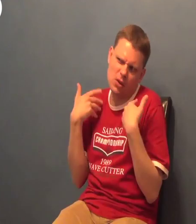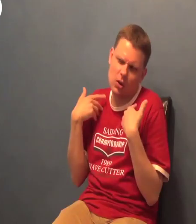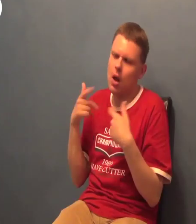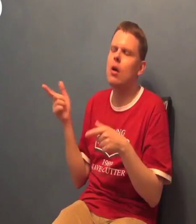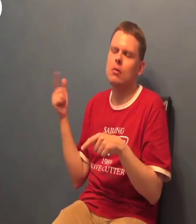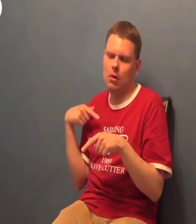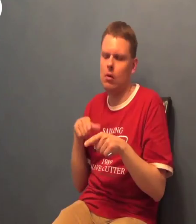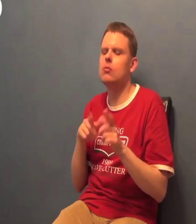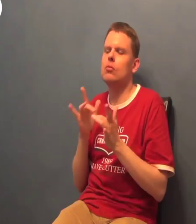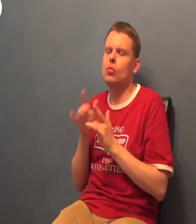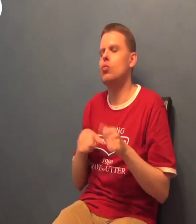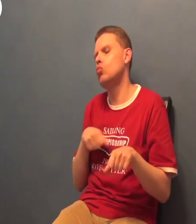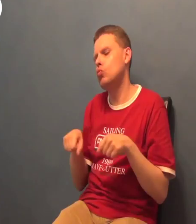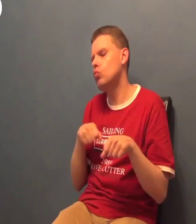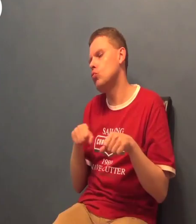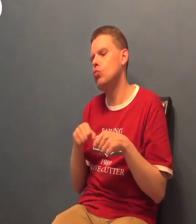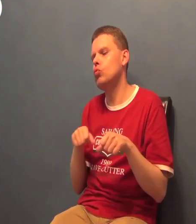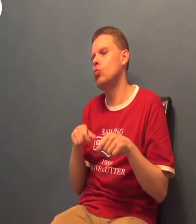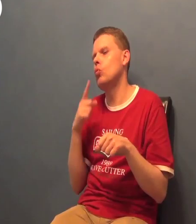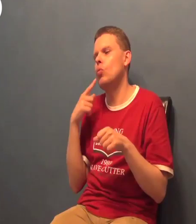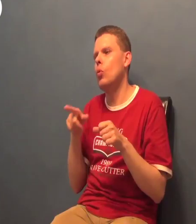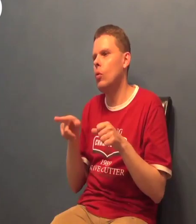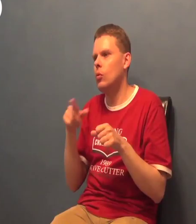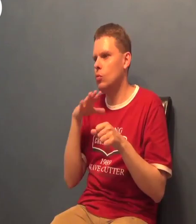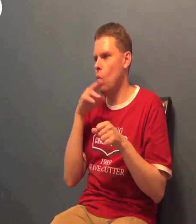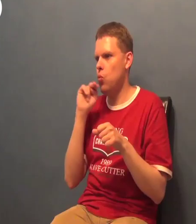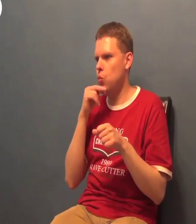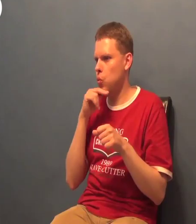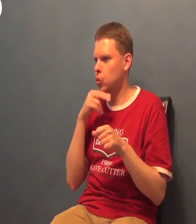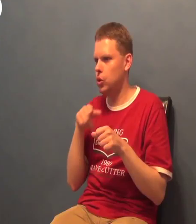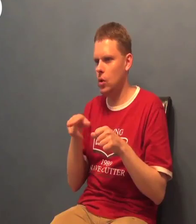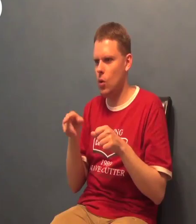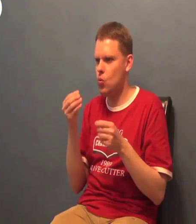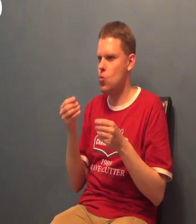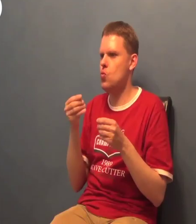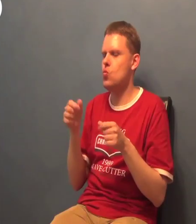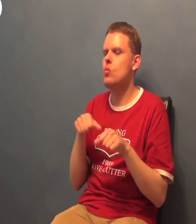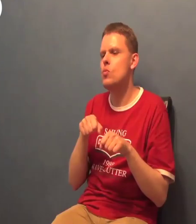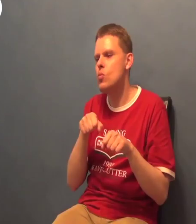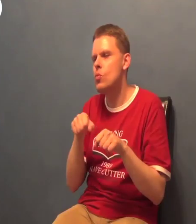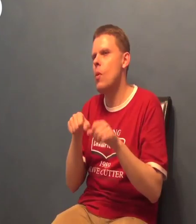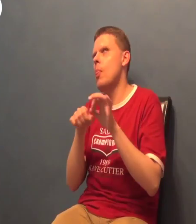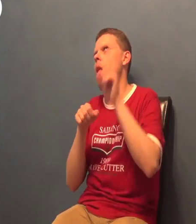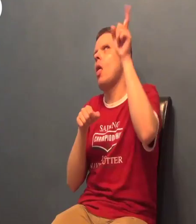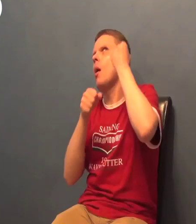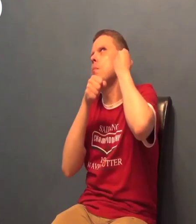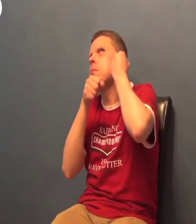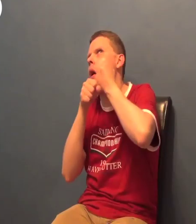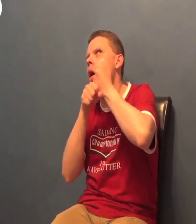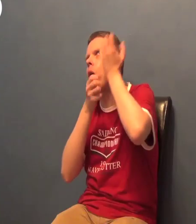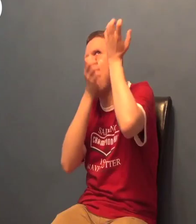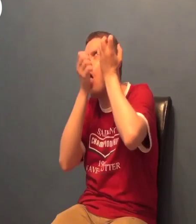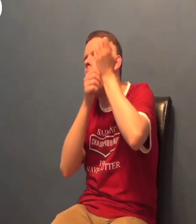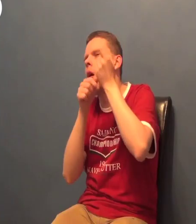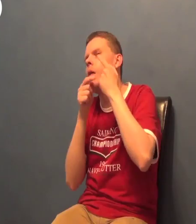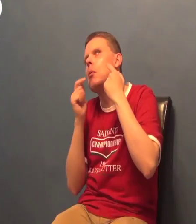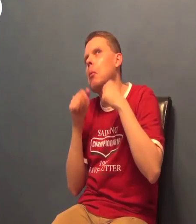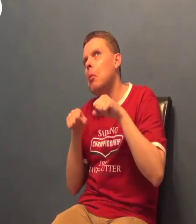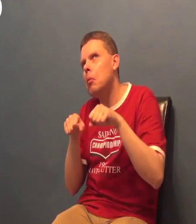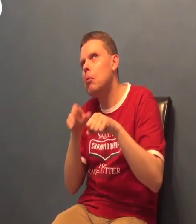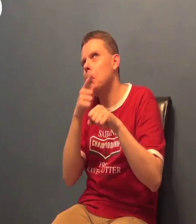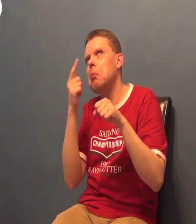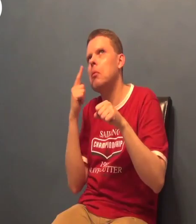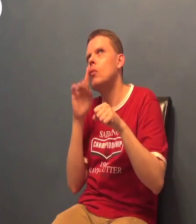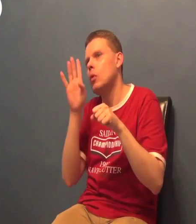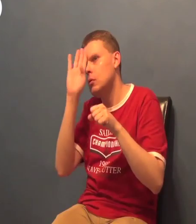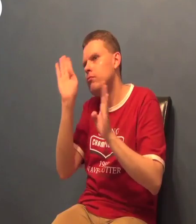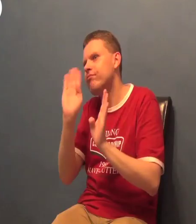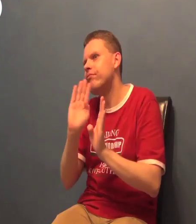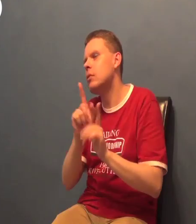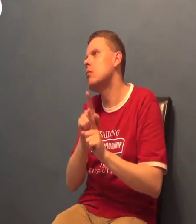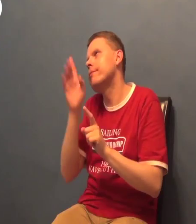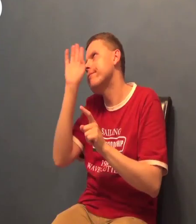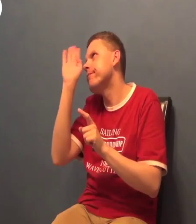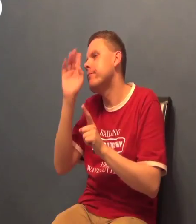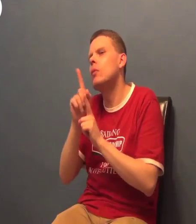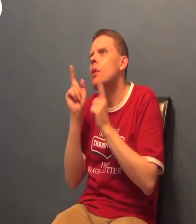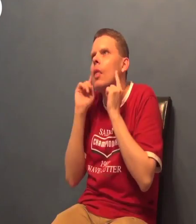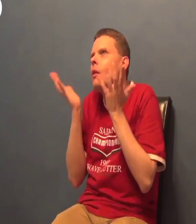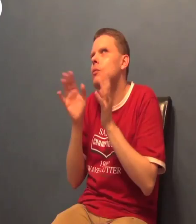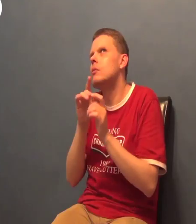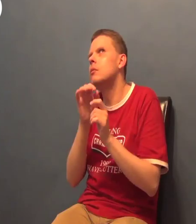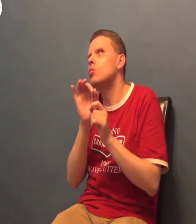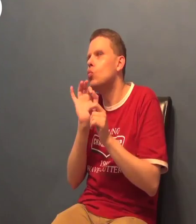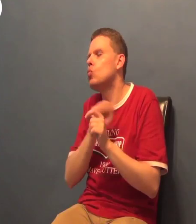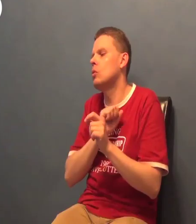Chłopiec zauważa gruszki. Mężczyzna nadal zbiera owoce na drzewie i niczego nie widzi. Chłopiec wykorzystuje sytuację.